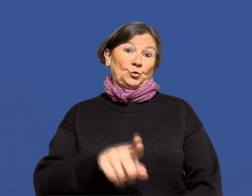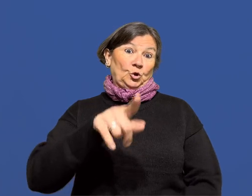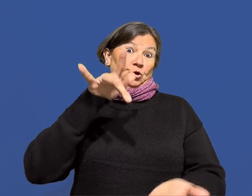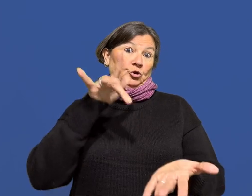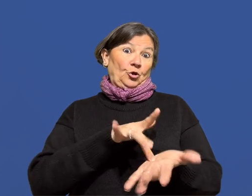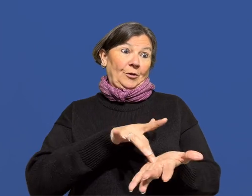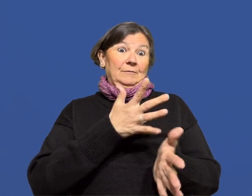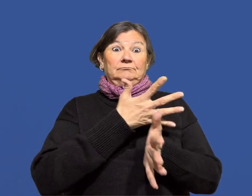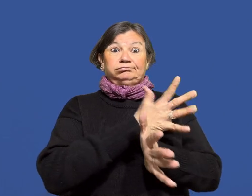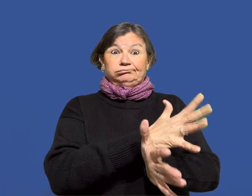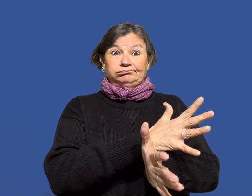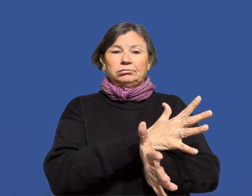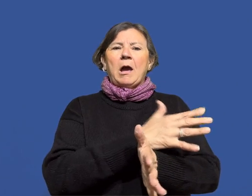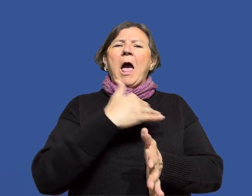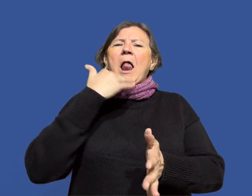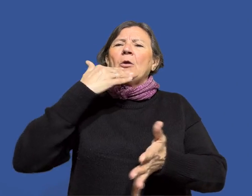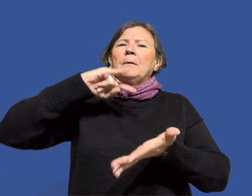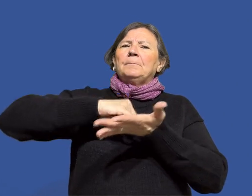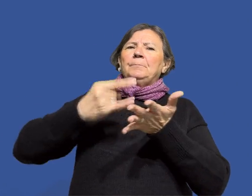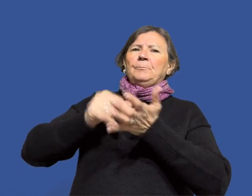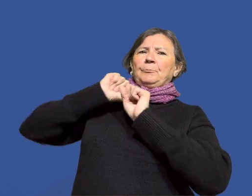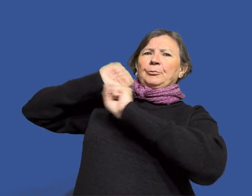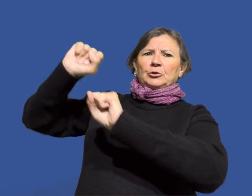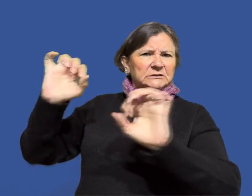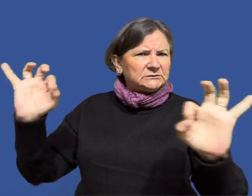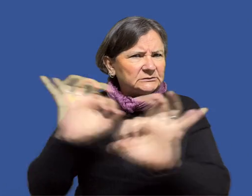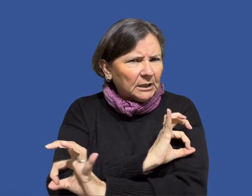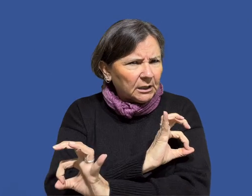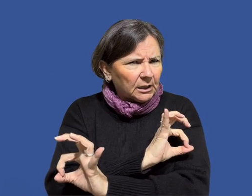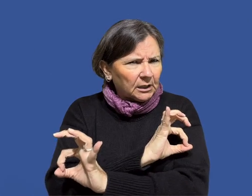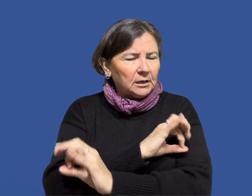Has tingut relacions sexuals sense protecció?